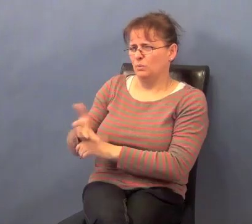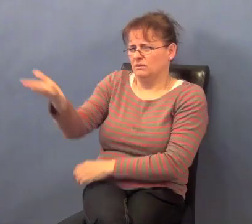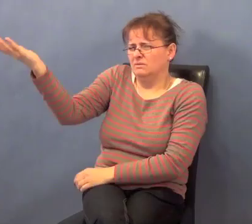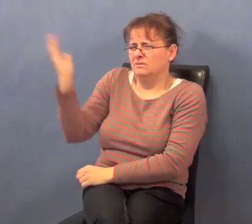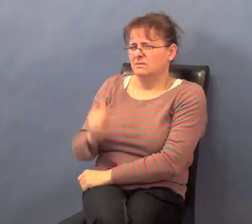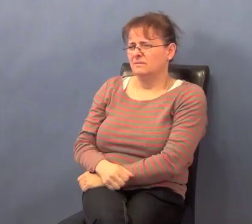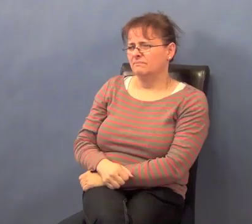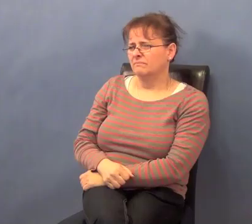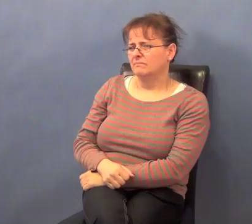Produkują.